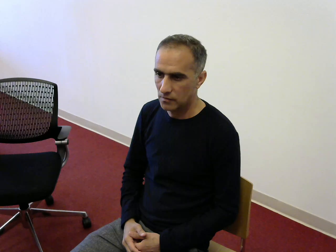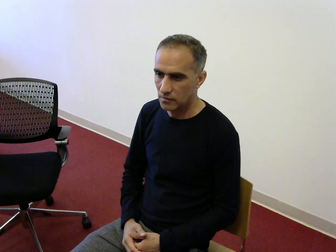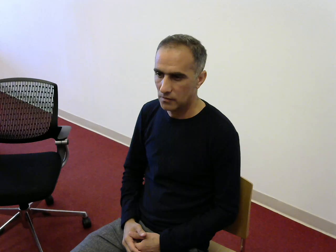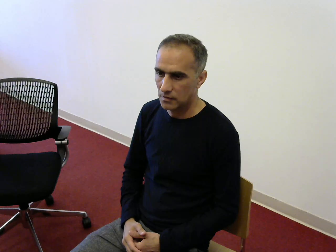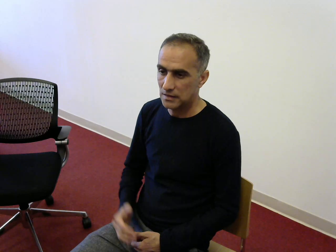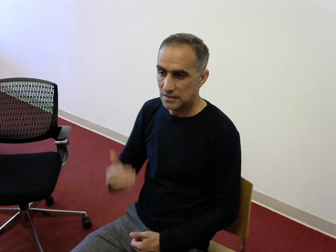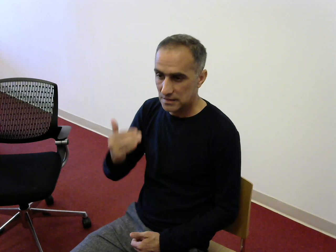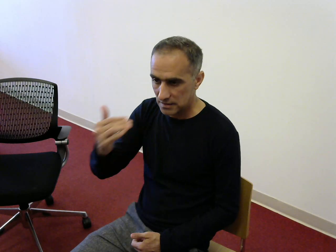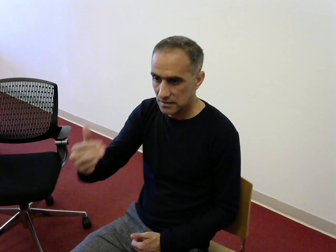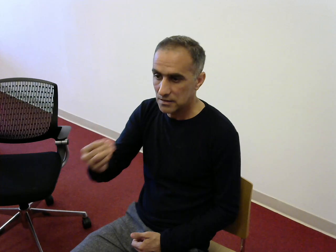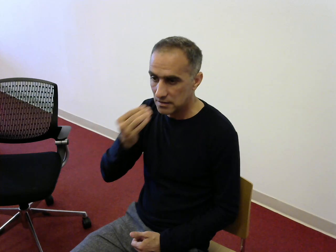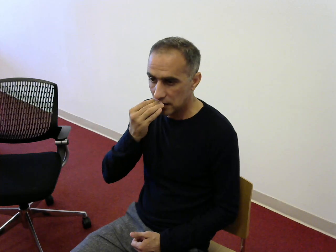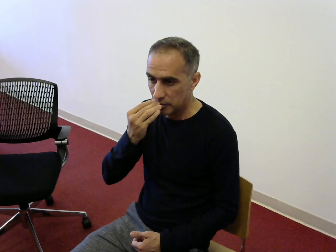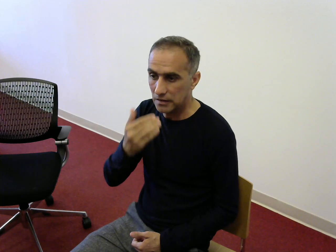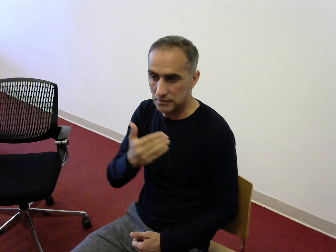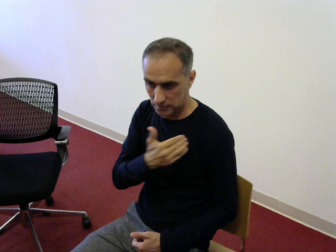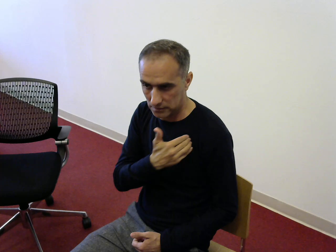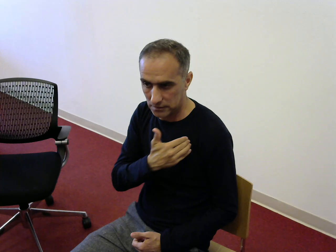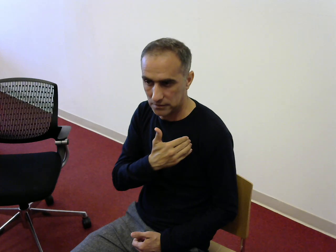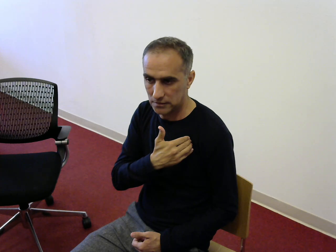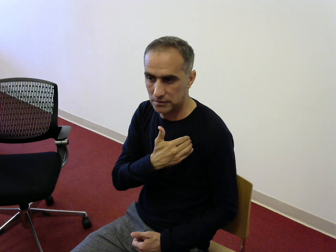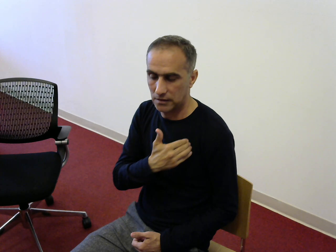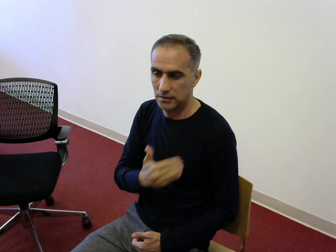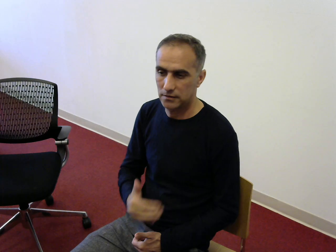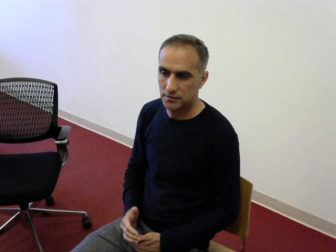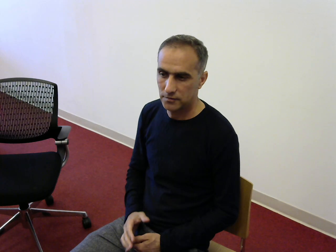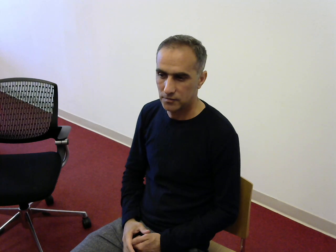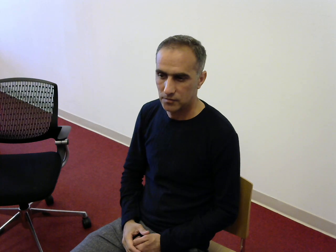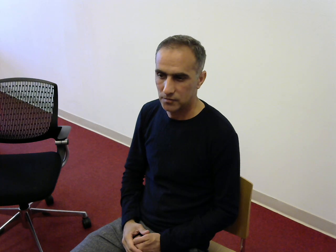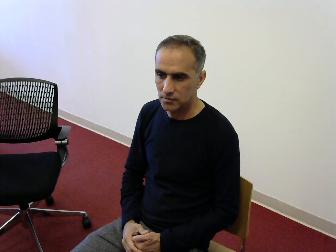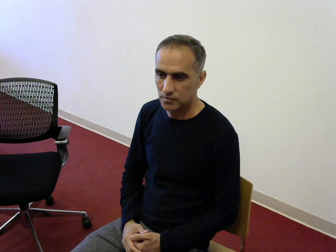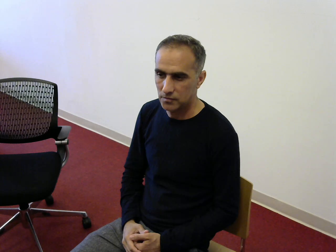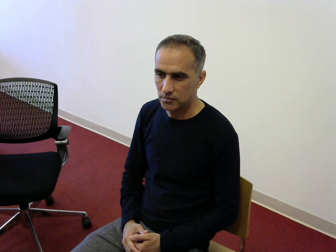Mən su istəyirəm